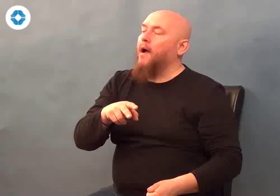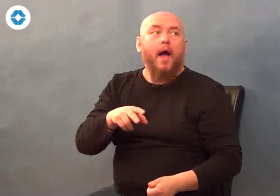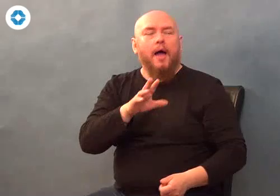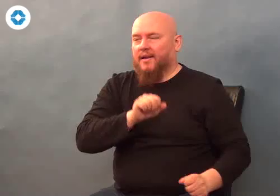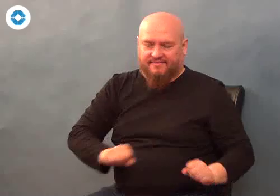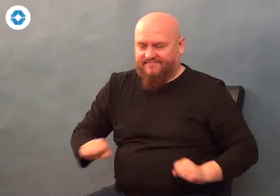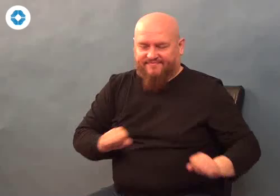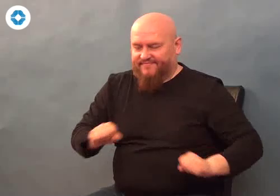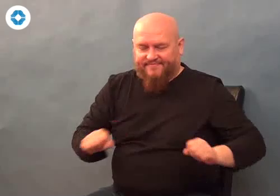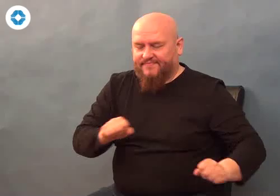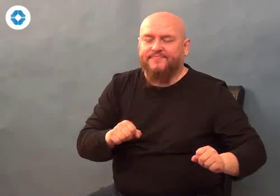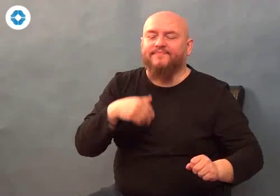Jeden chłopak podchodzi do niego z kapeluszem.